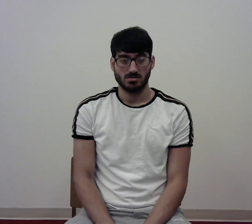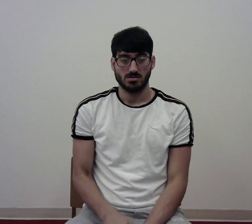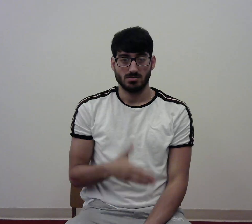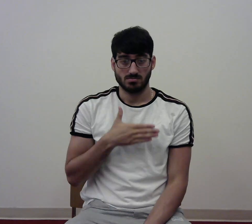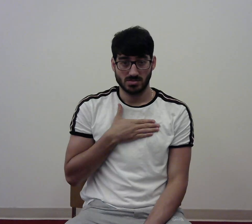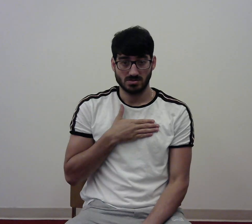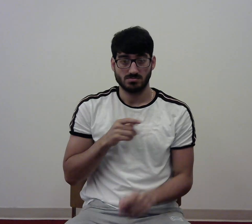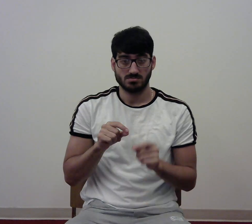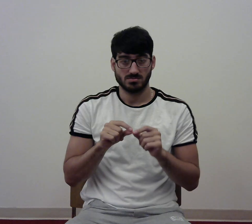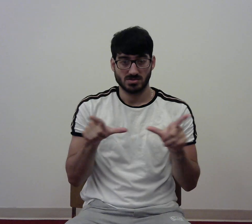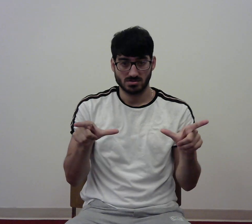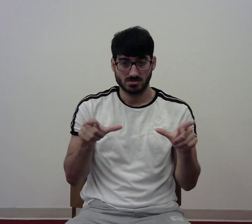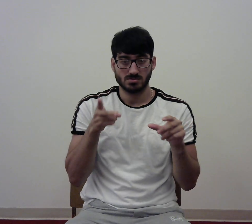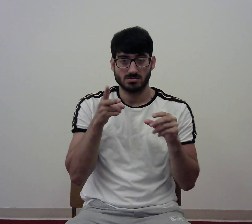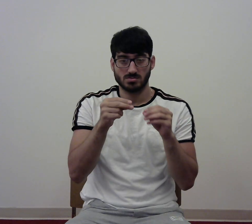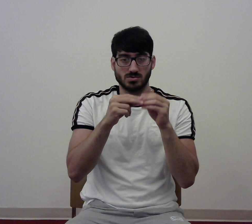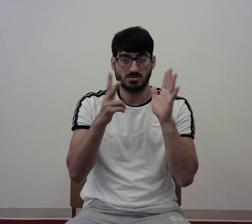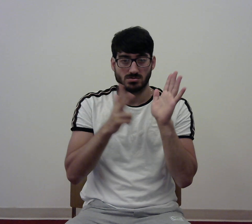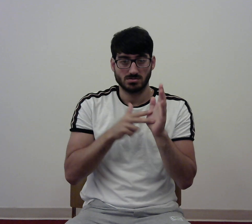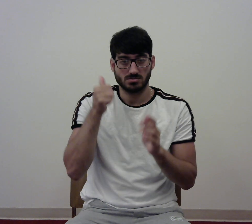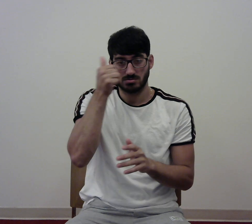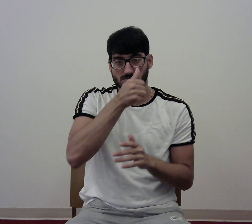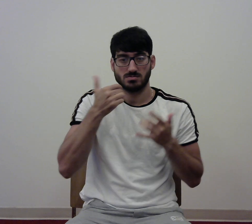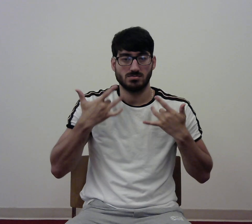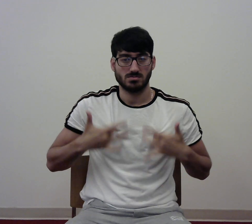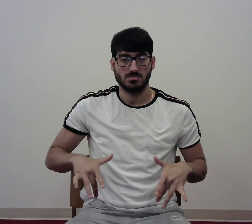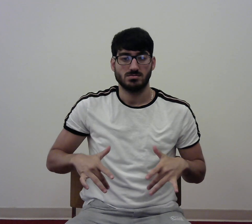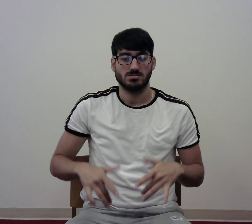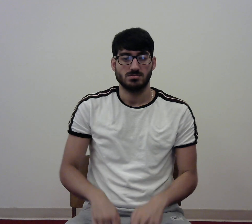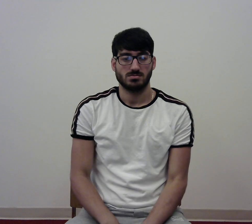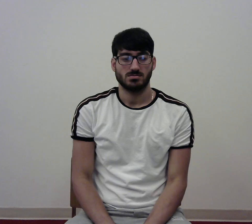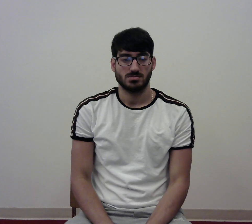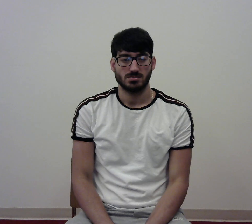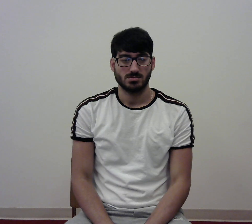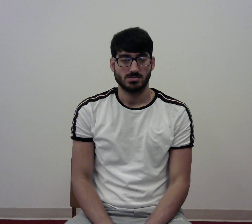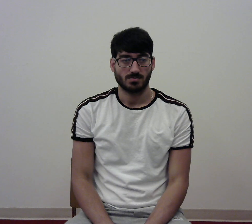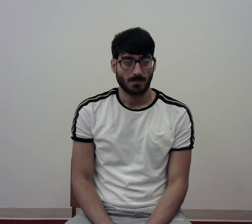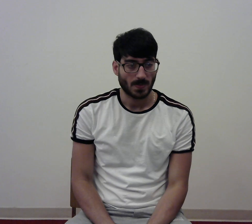Mən məktəbi 2018-ci ildə bitirmişəm